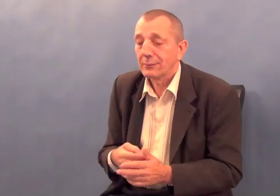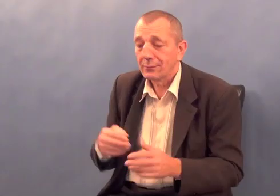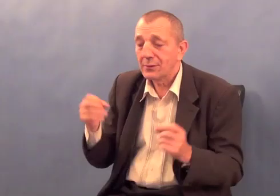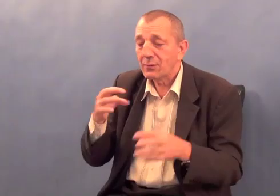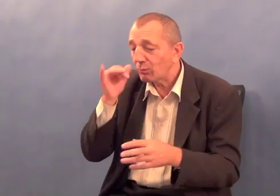Kino - nie można.